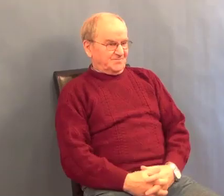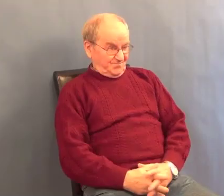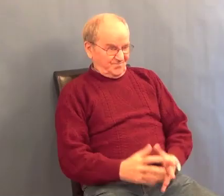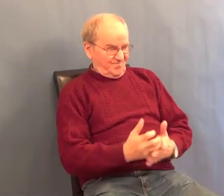Zarabiał.